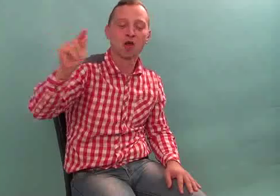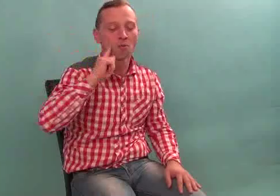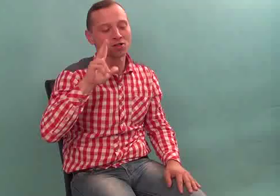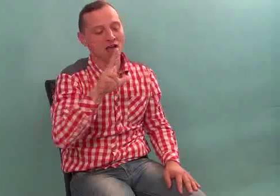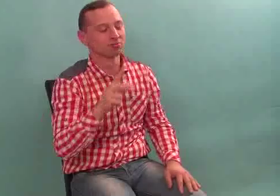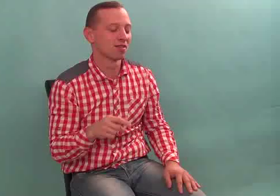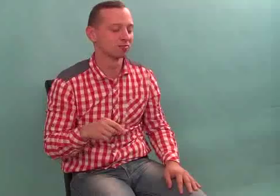Trzech chłopców sobie idzie.